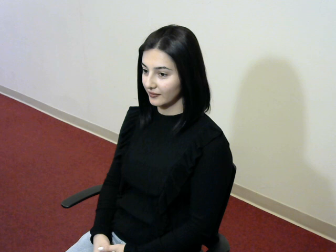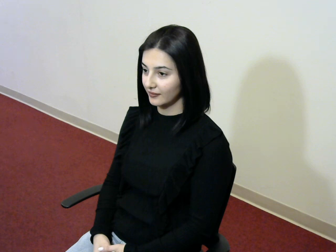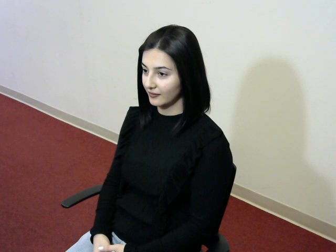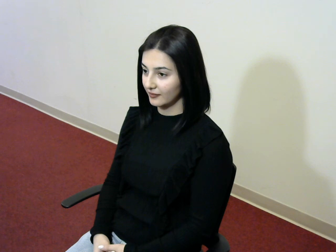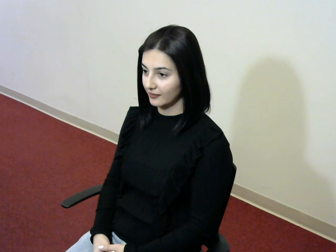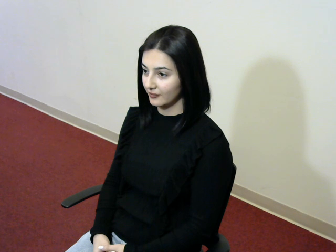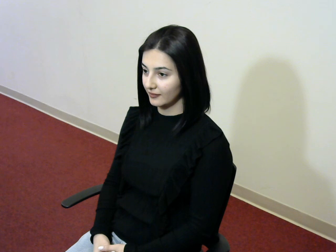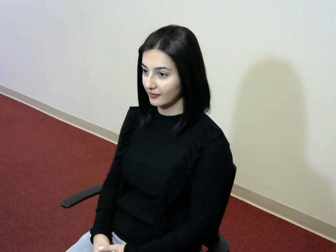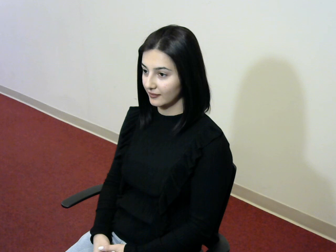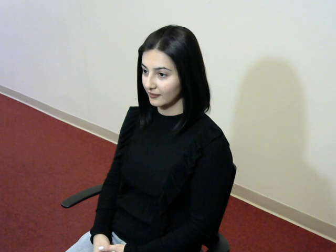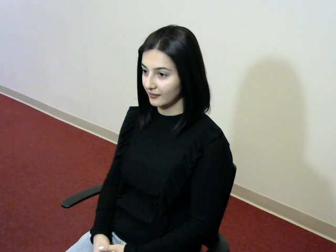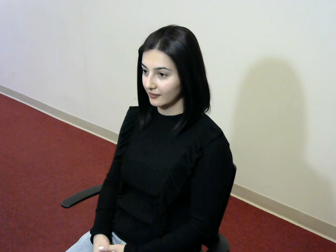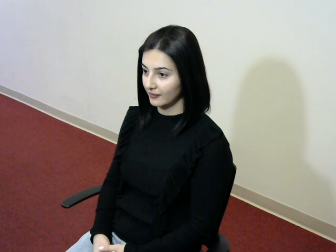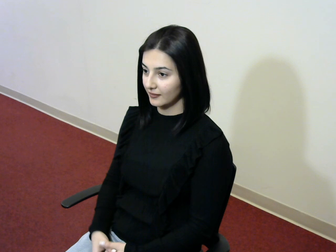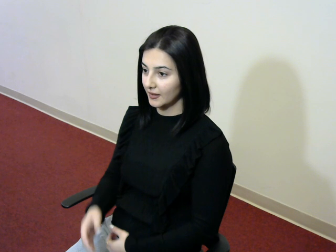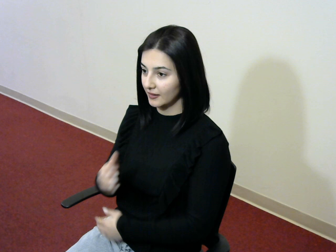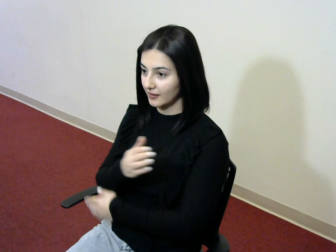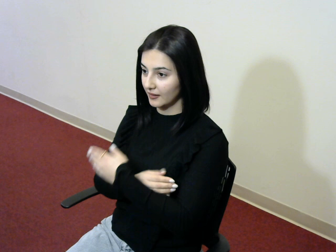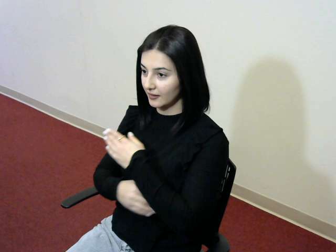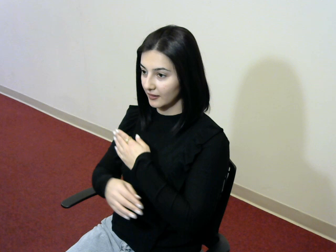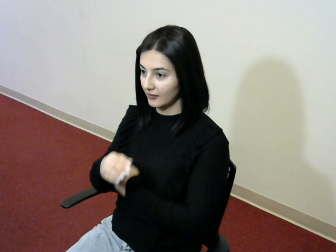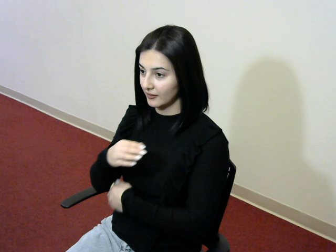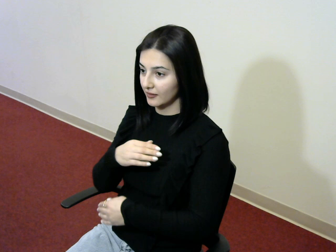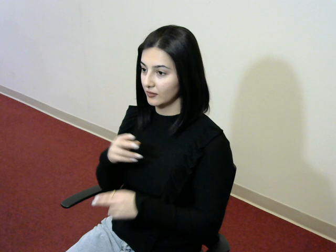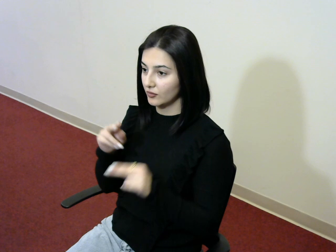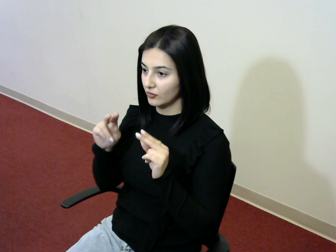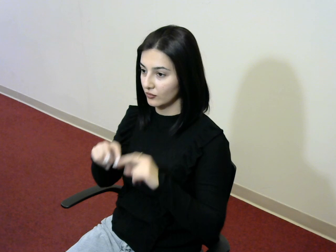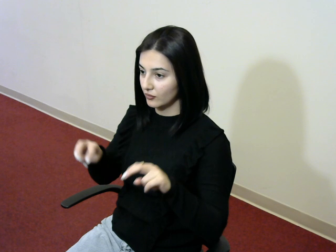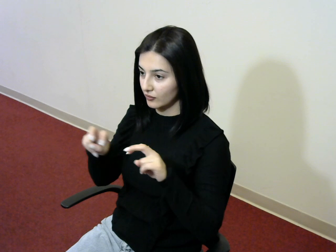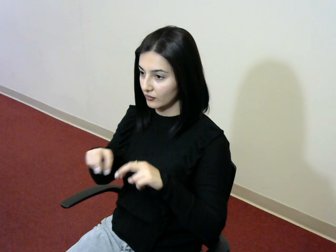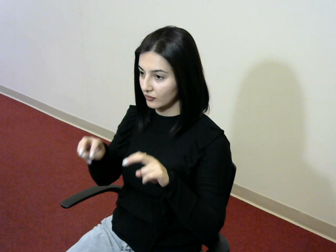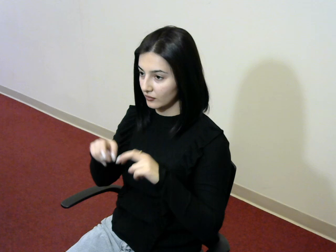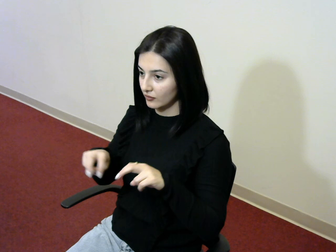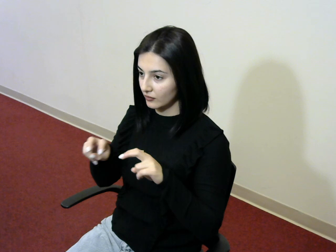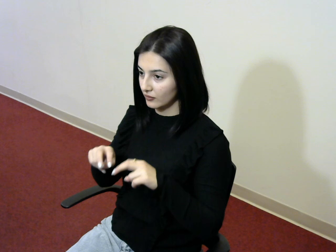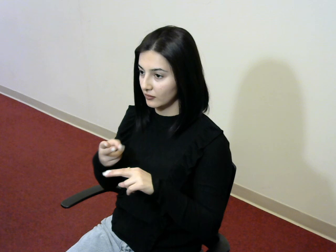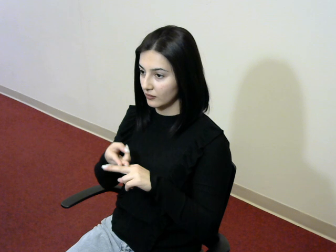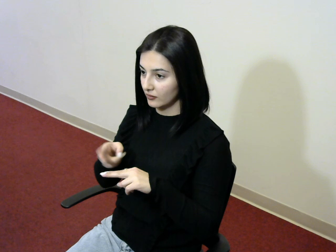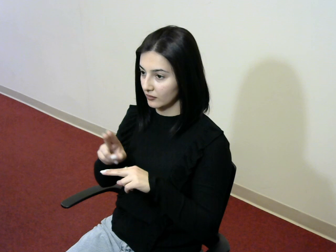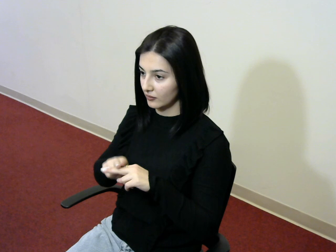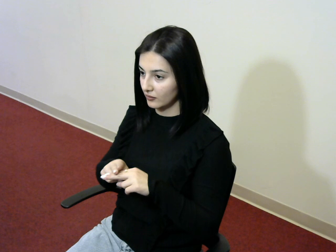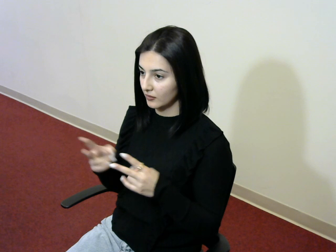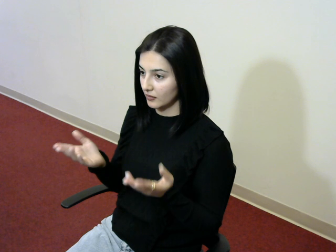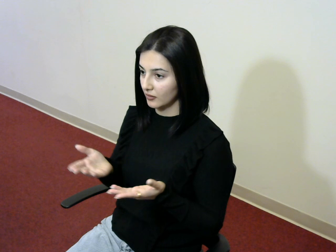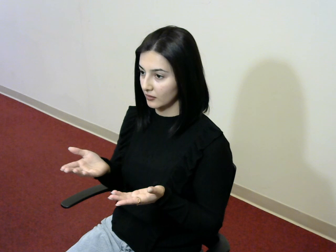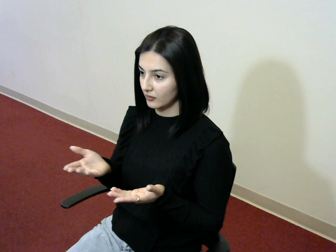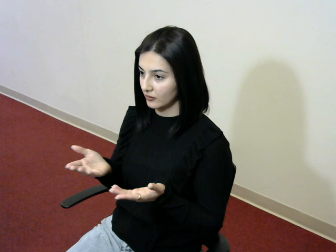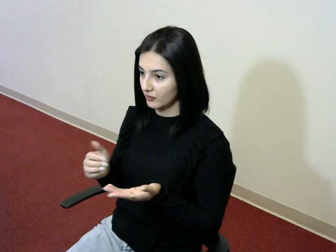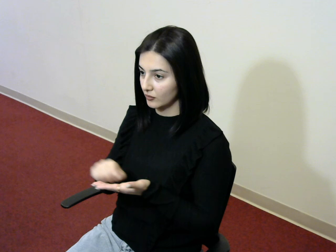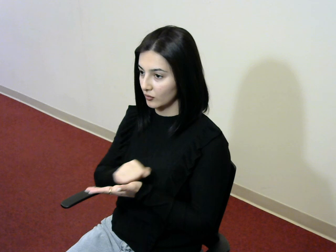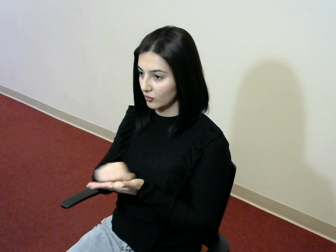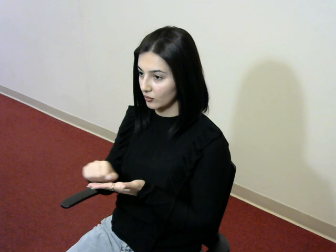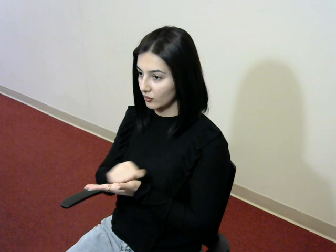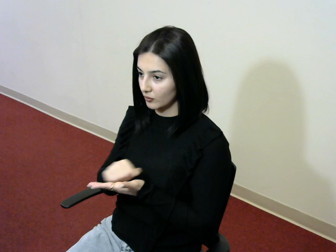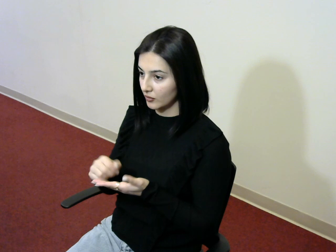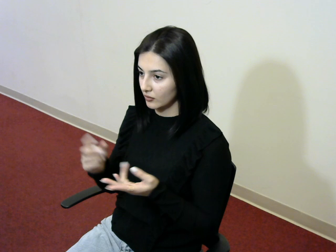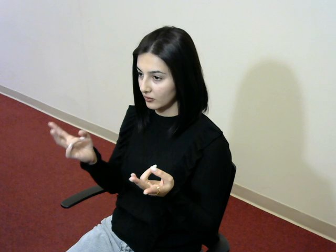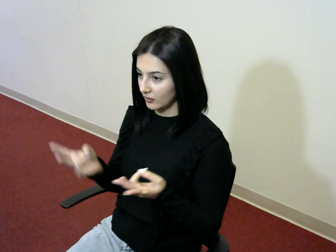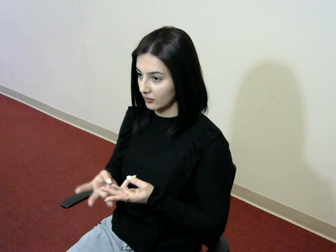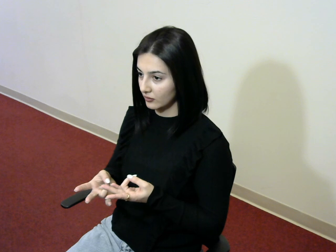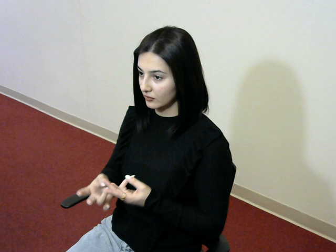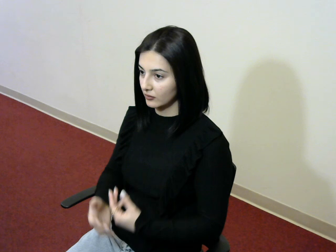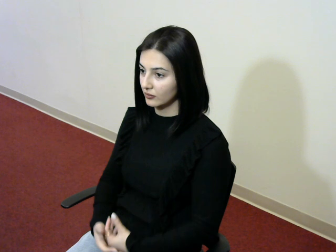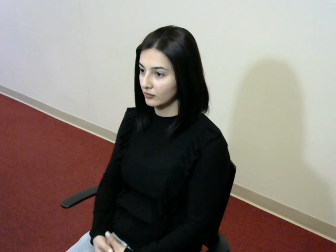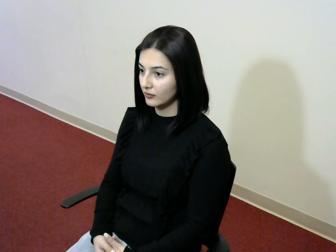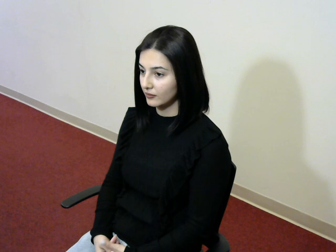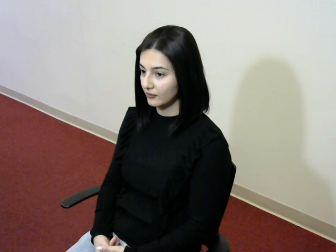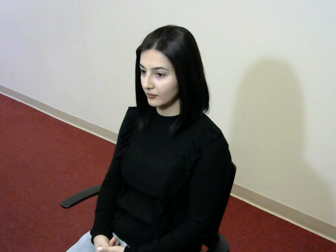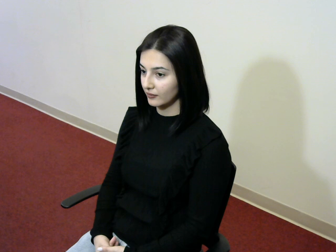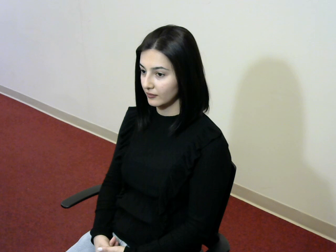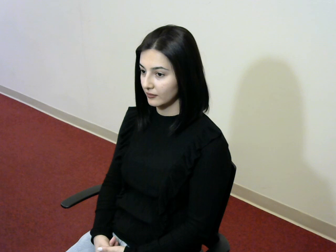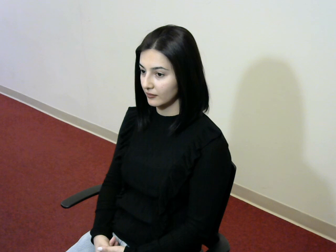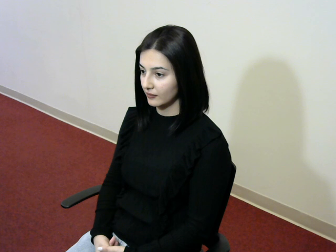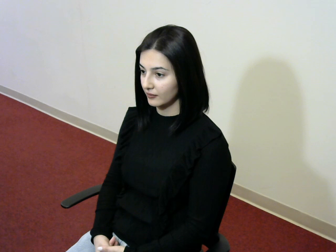Əlilliyin müəyyən edilməsi üçün hansı sənədlər lazımdır